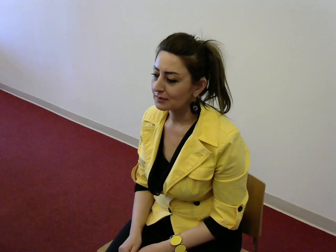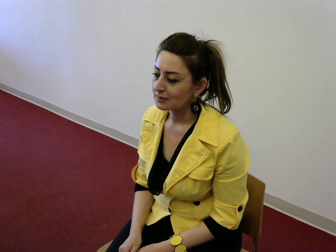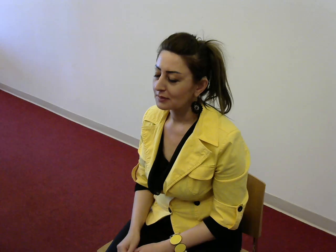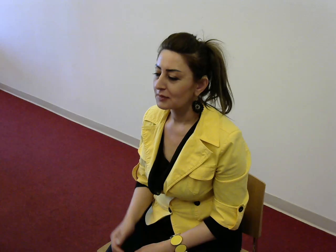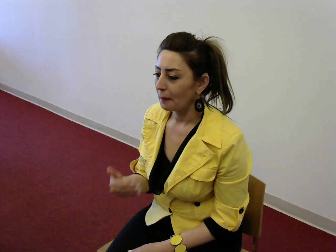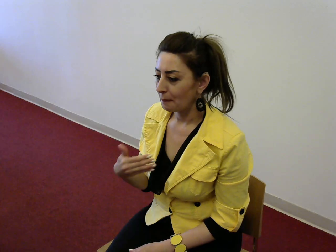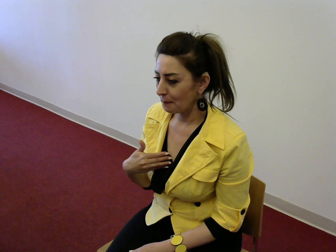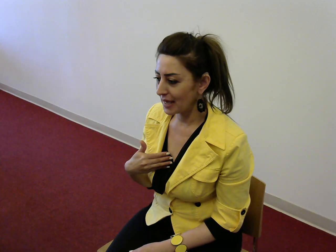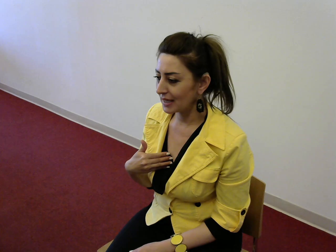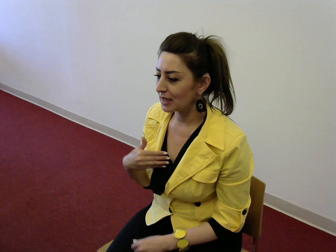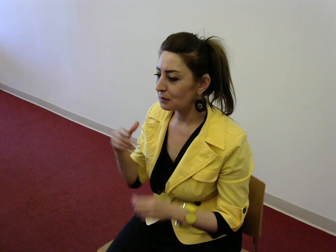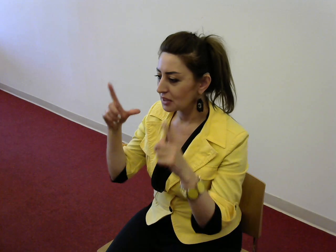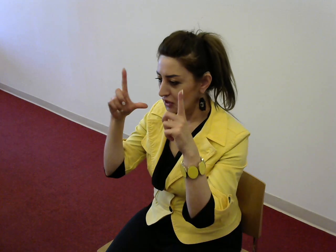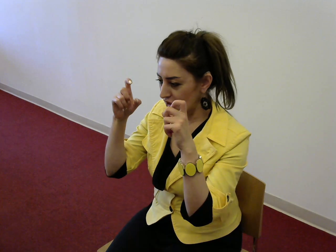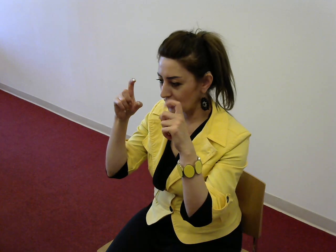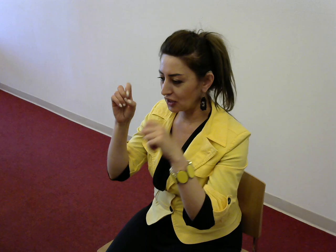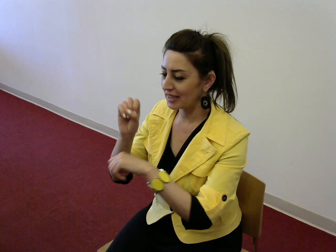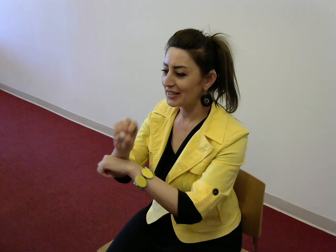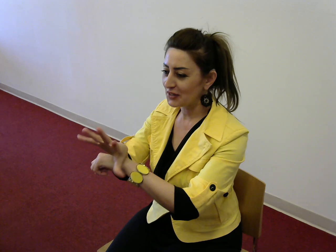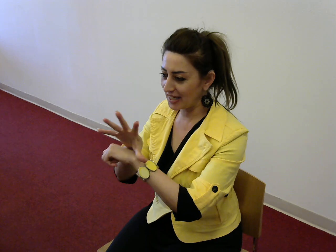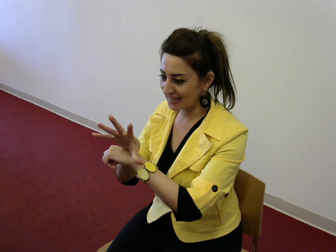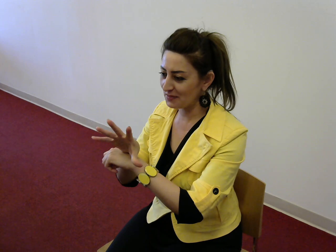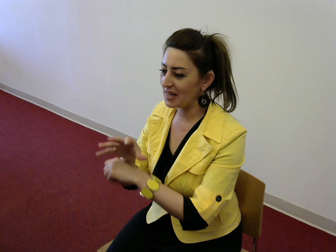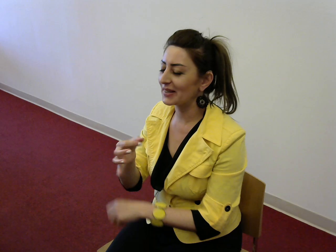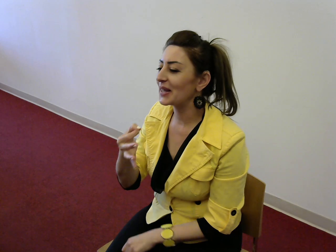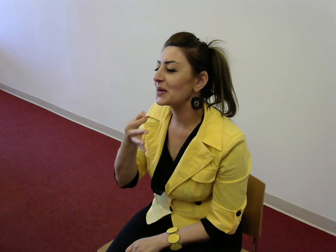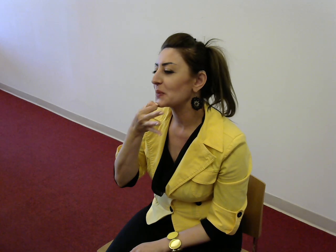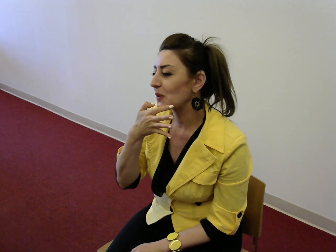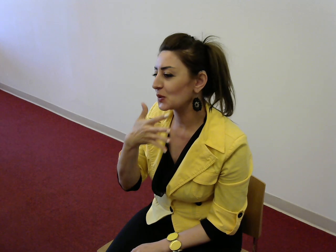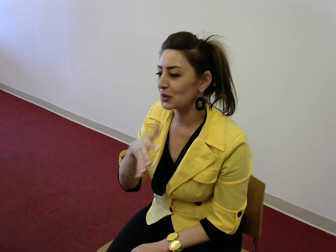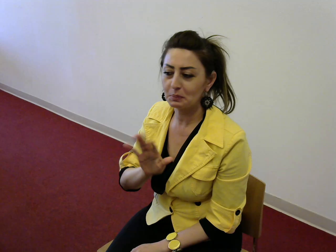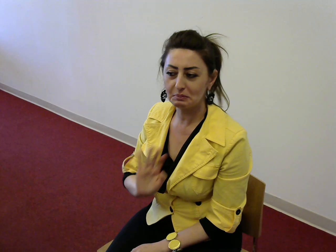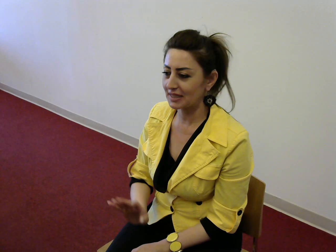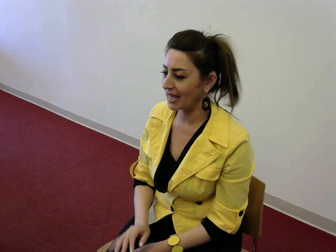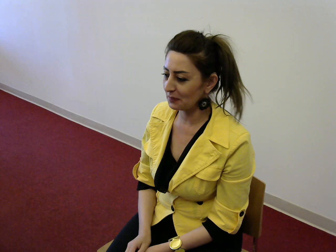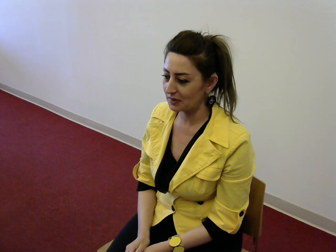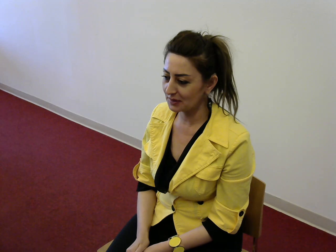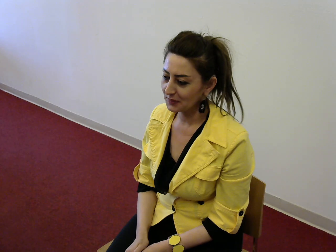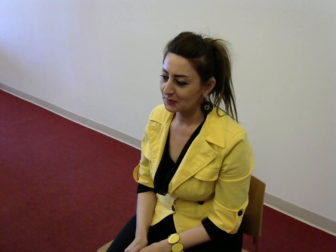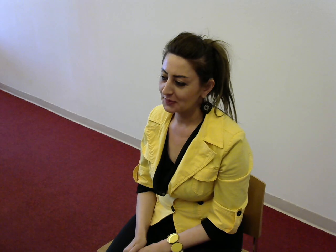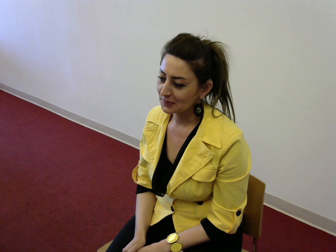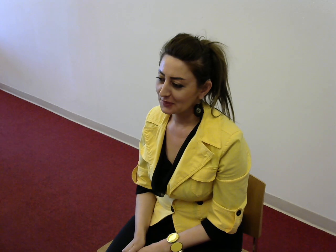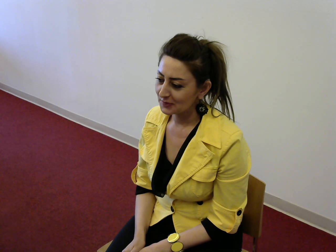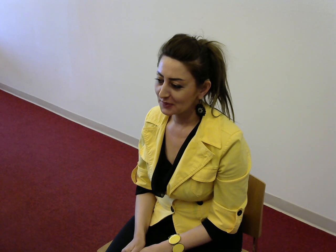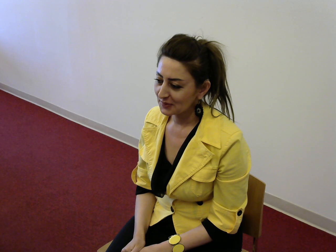Mənim şəkil çəkdirməkdən xoşum gəlir